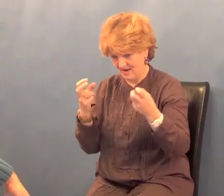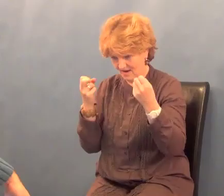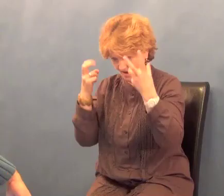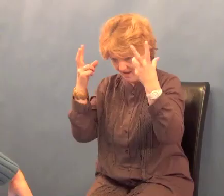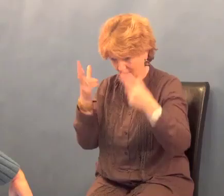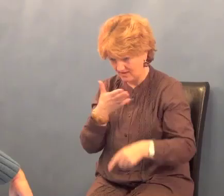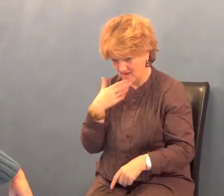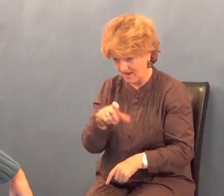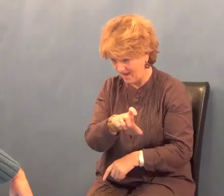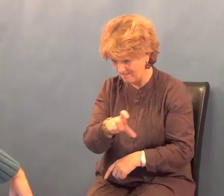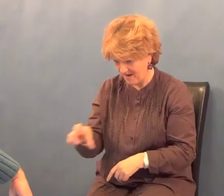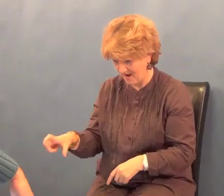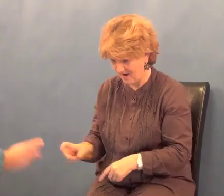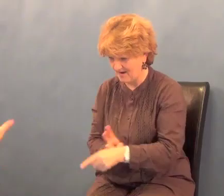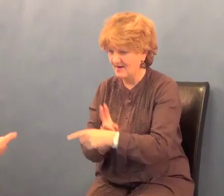Zaskoczony, że nie ma tego płotu.